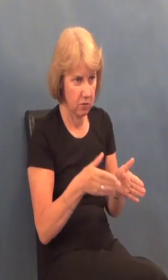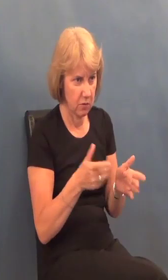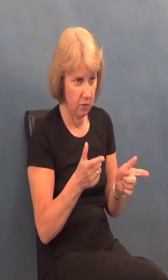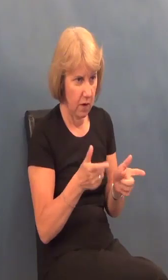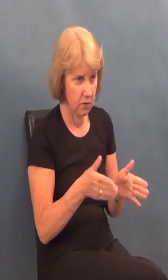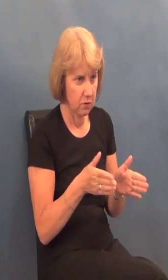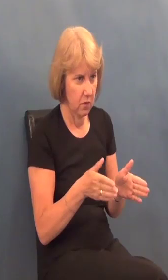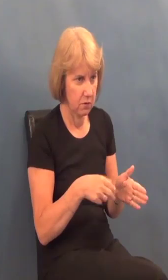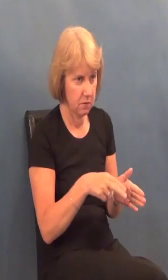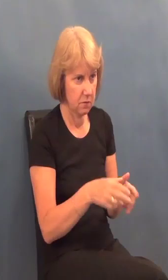Droga jest niebezpieczna.